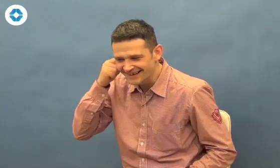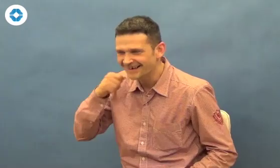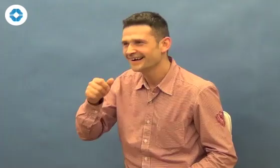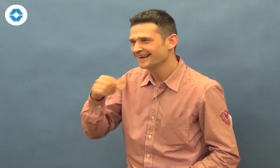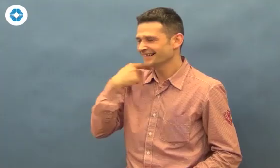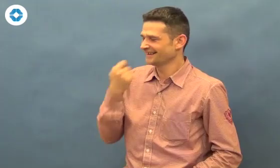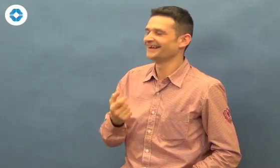Żart.